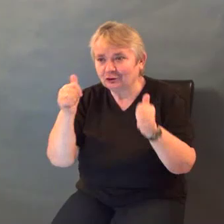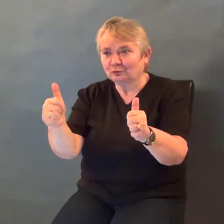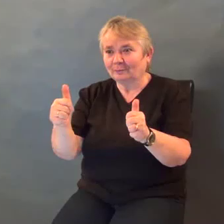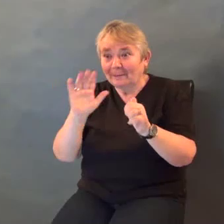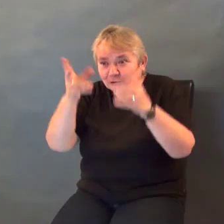To super.